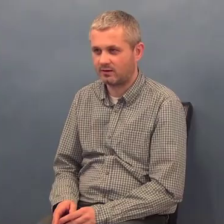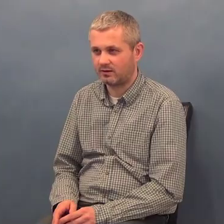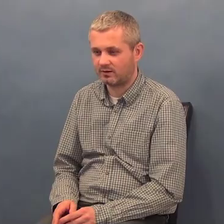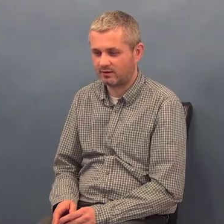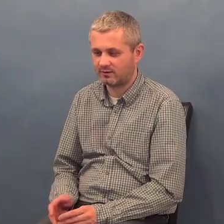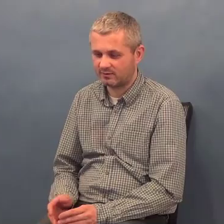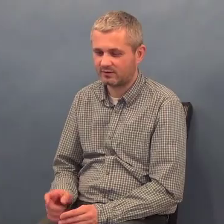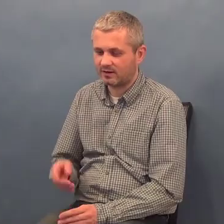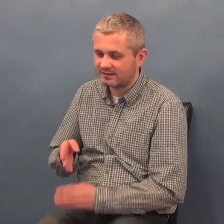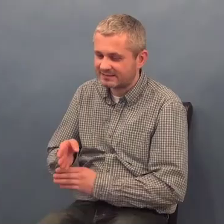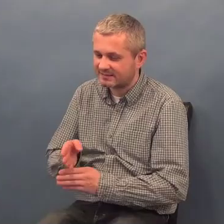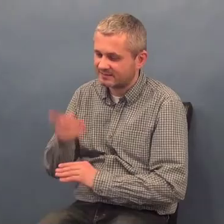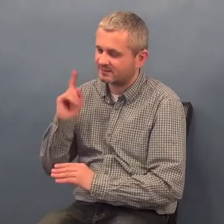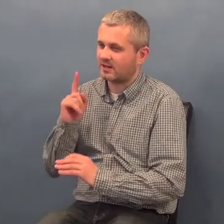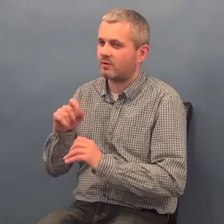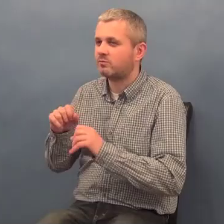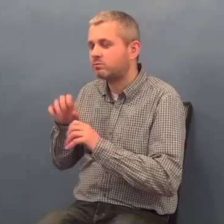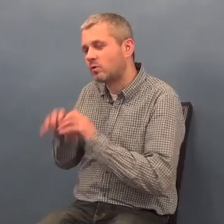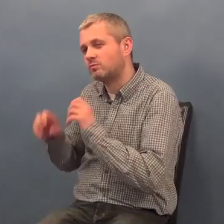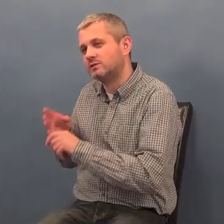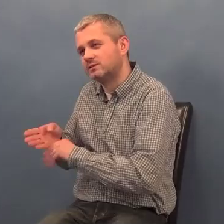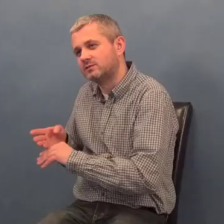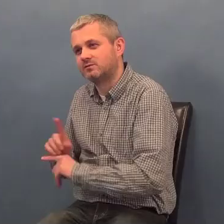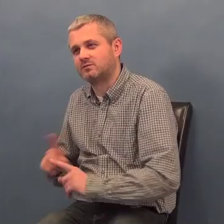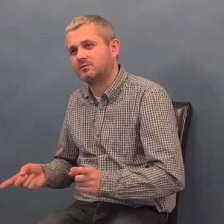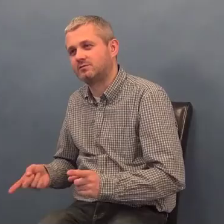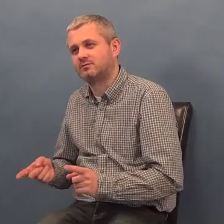Zakaz piłowania, nie wolno psuć, piłować.